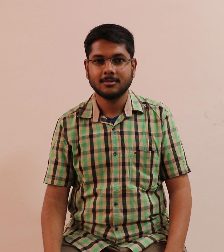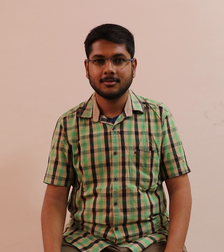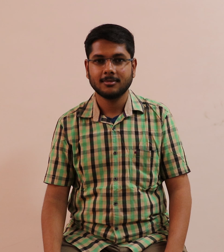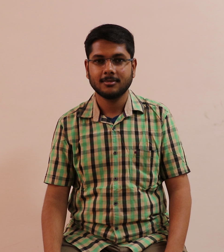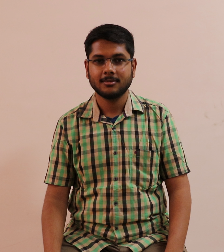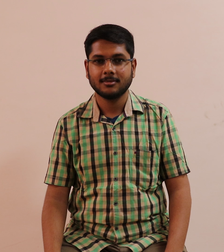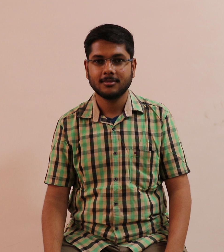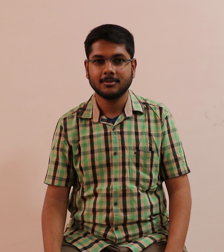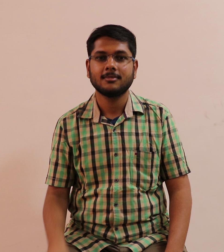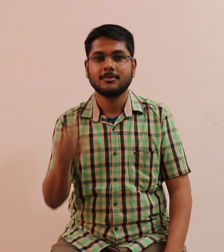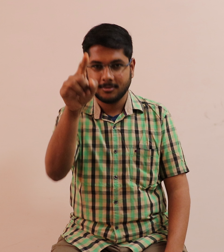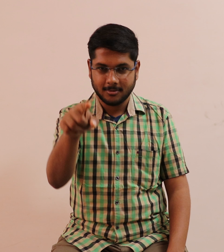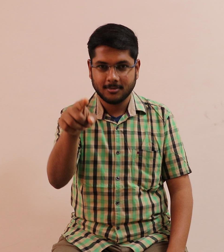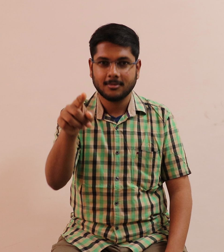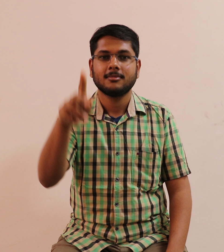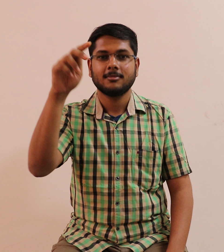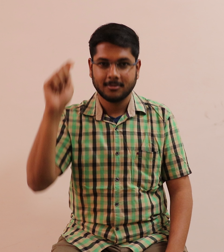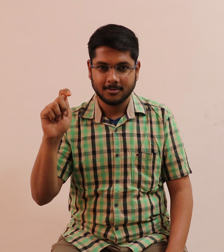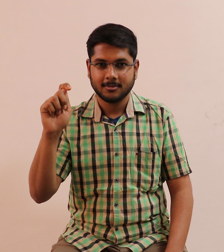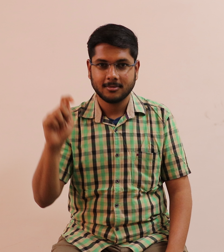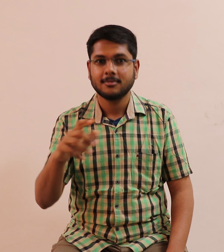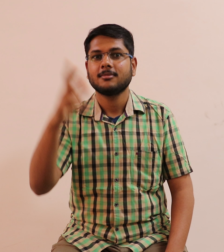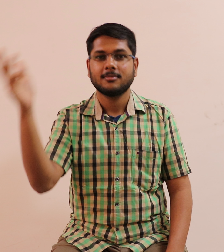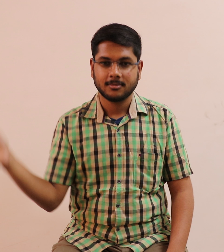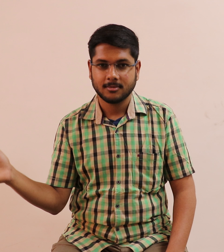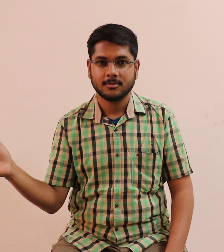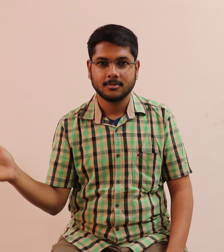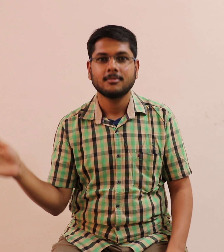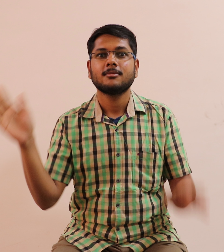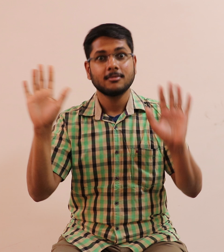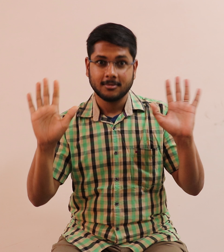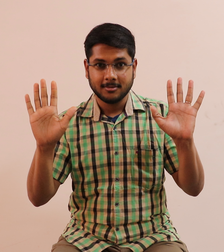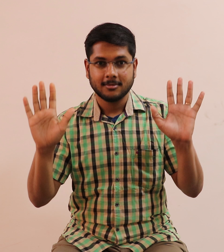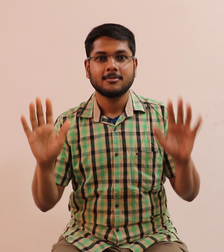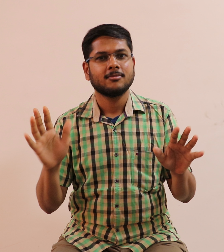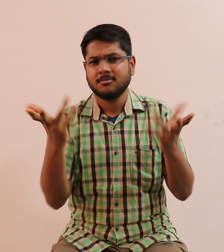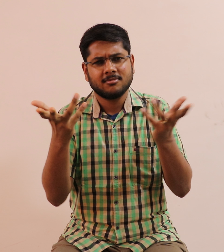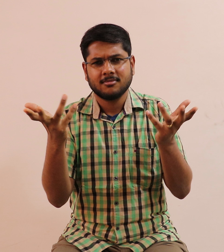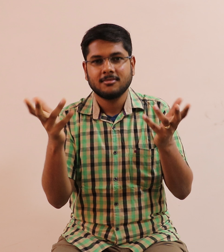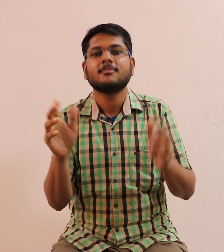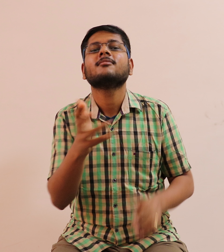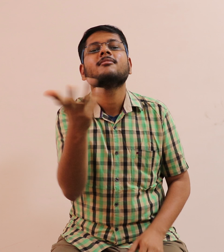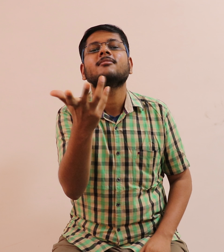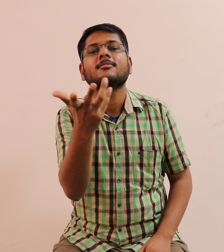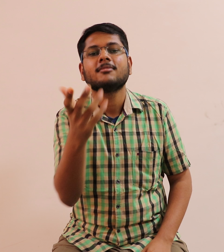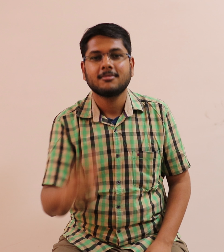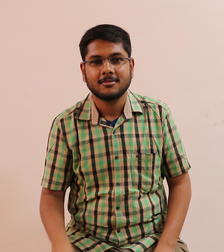how are things